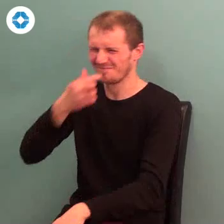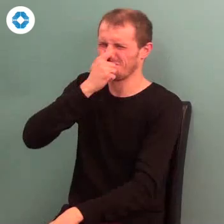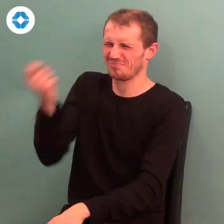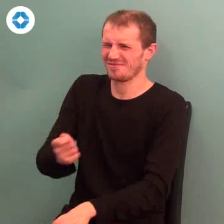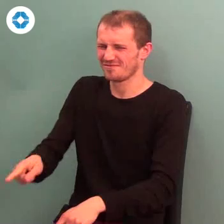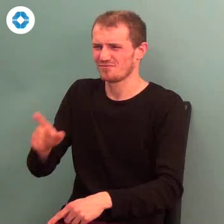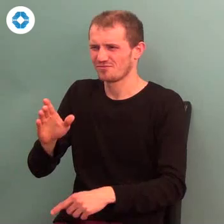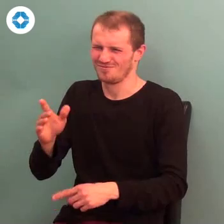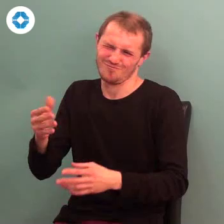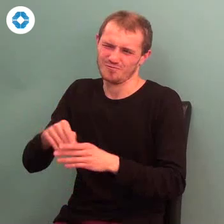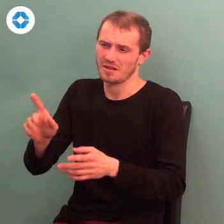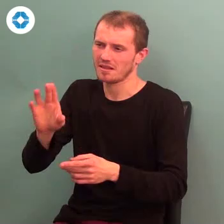Tam w środku jest kret.